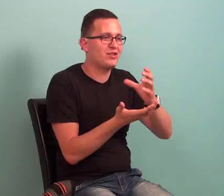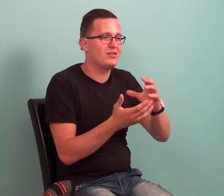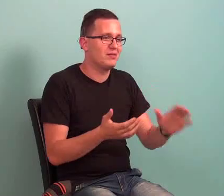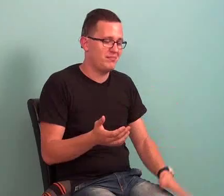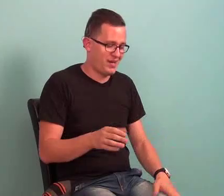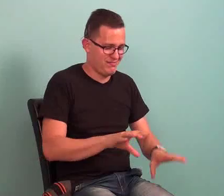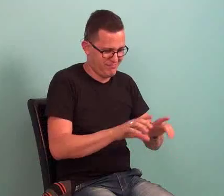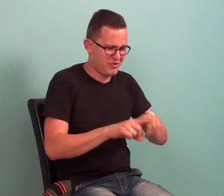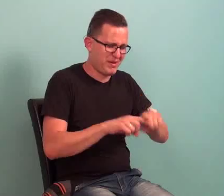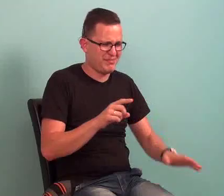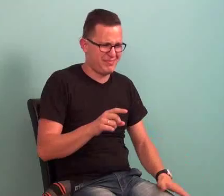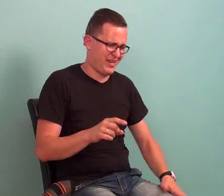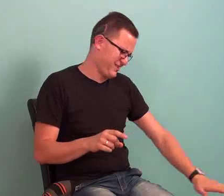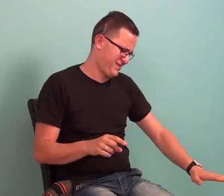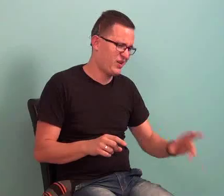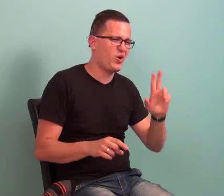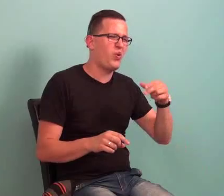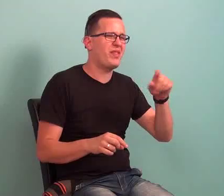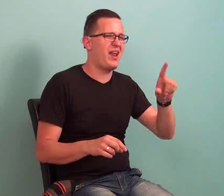Pies jest normalny, mały kundel.